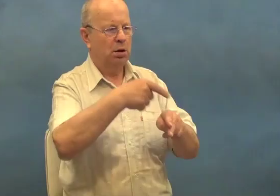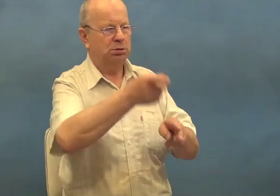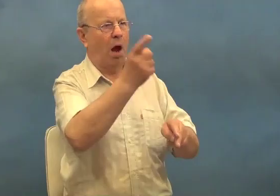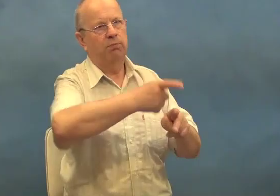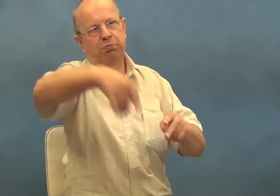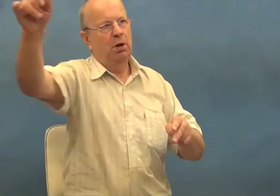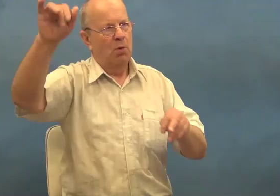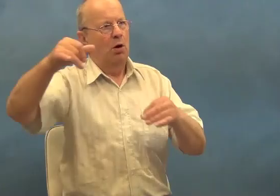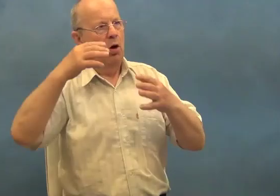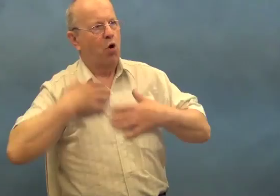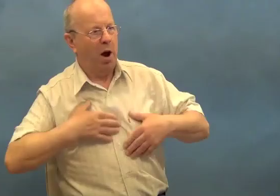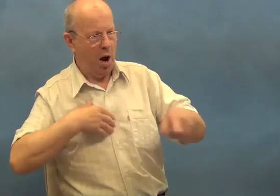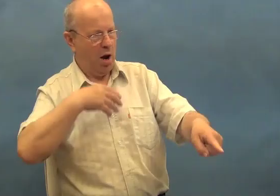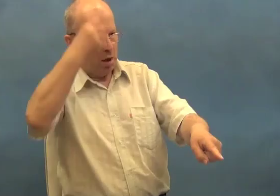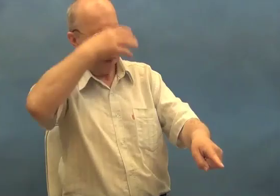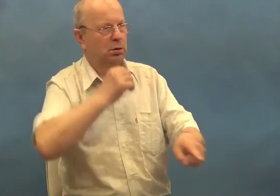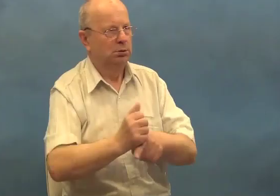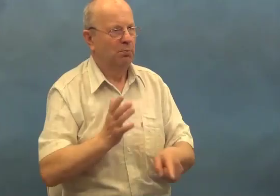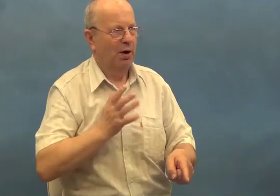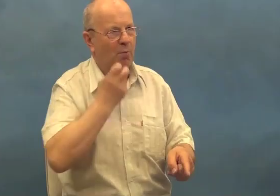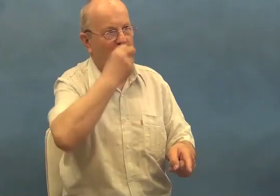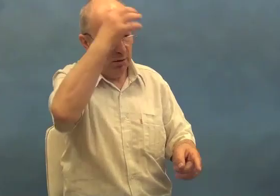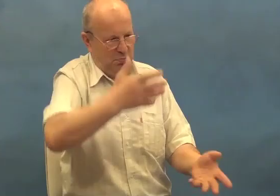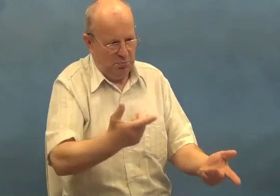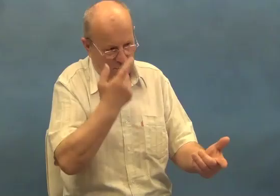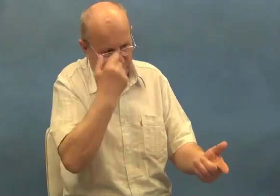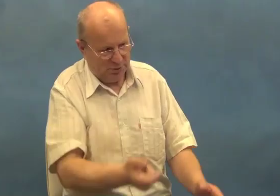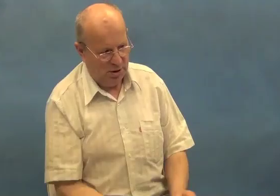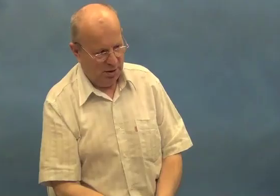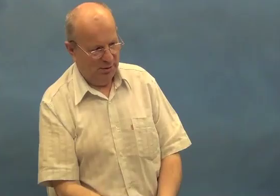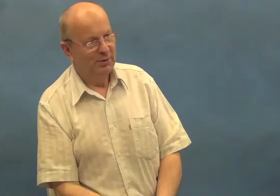Zakaz dotyczy konia, nie może brać prysznica, ponieważ może jest prąd, więc jest niebezpiecznie, nie wiadomo.